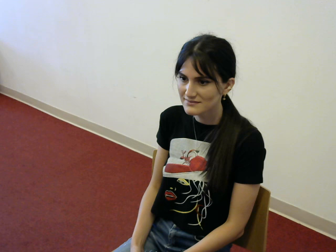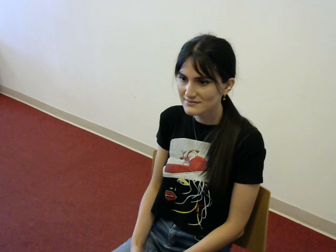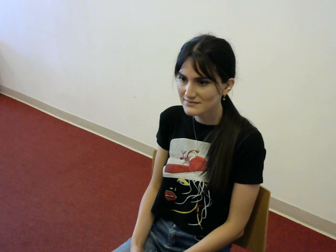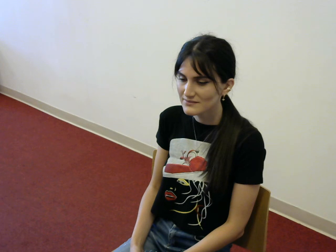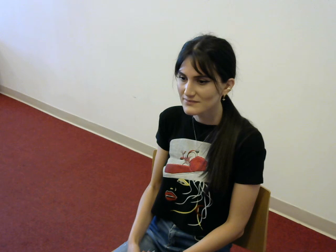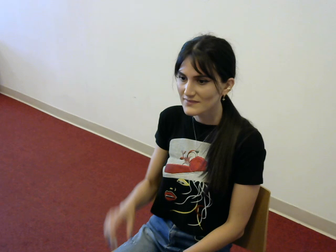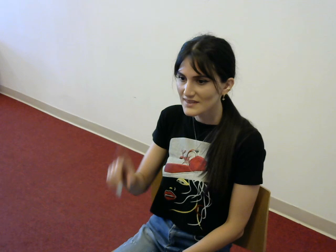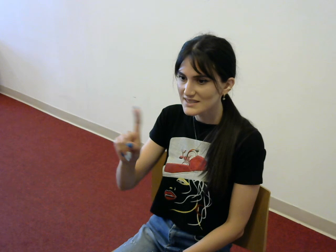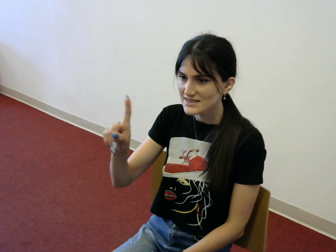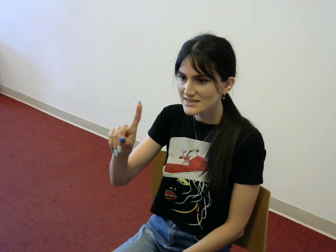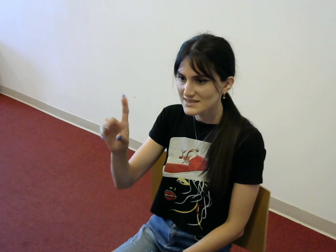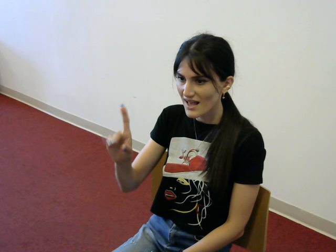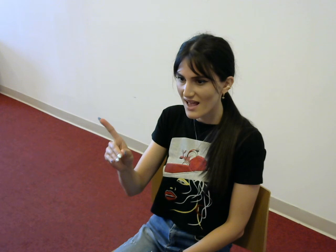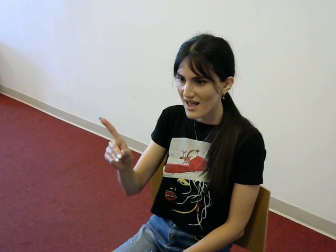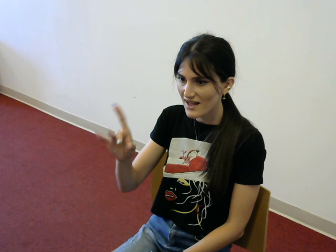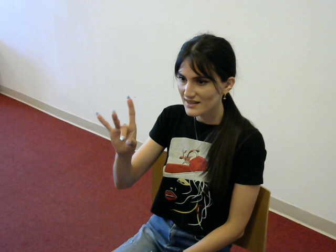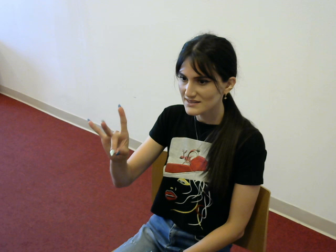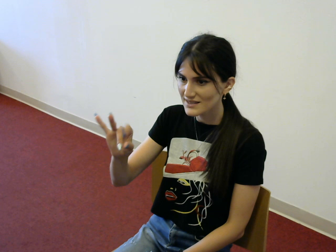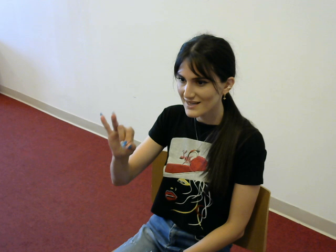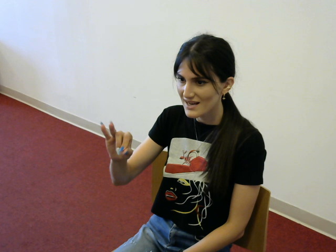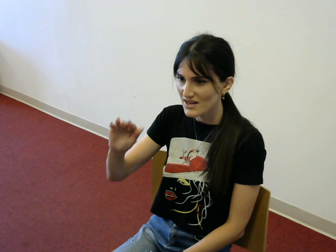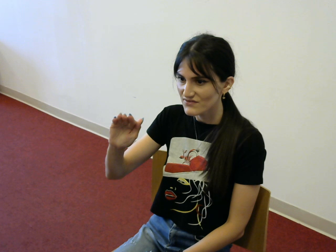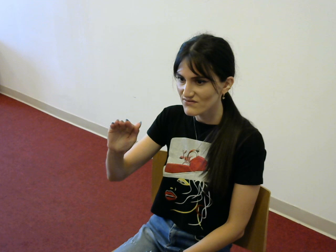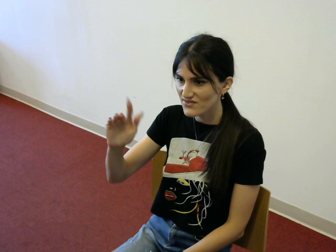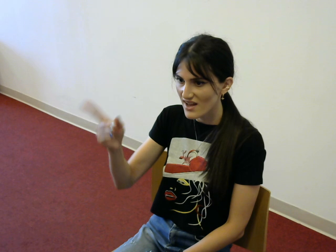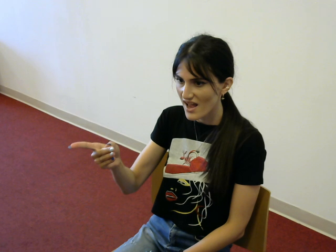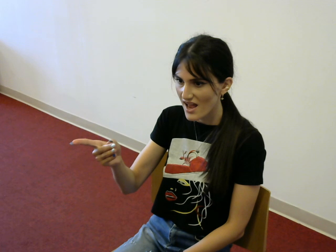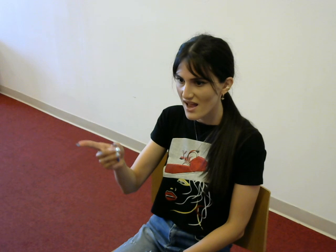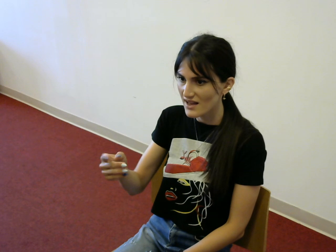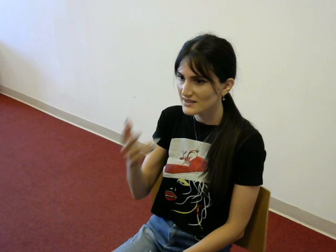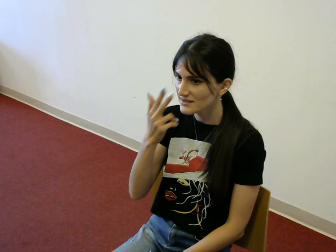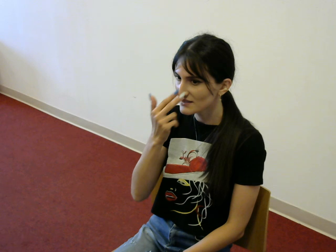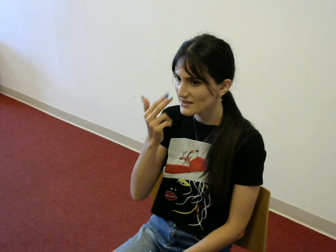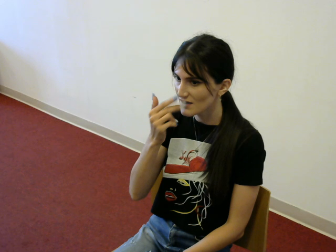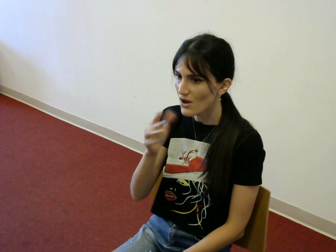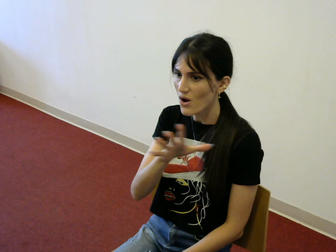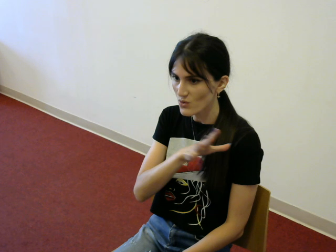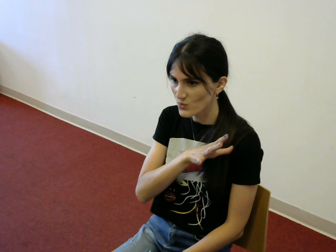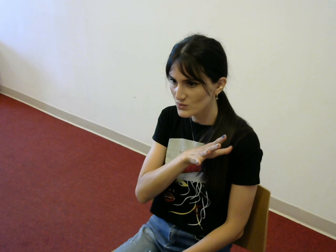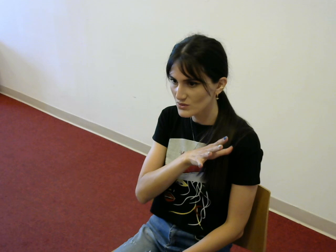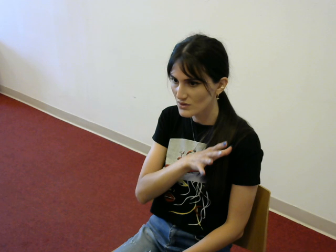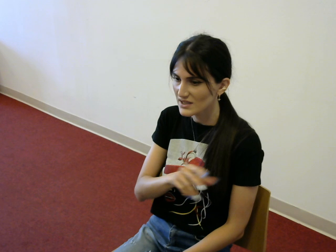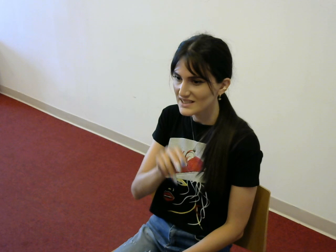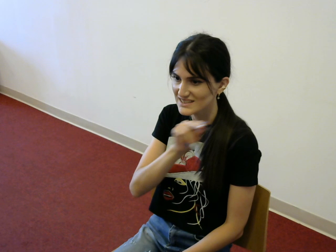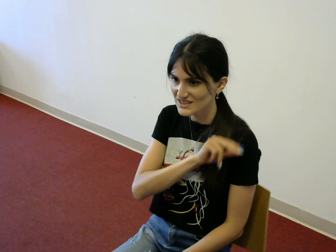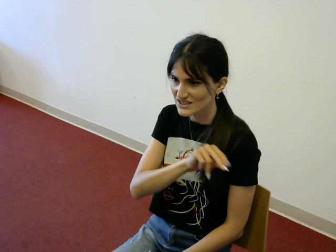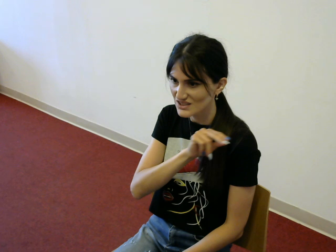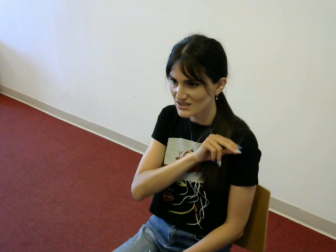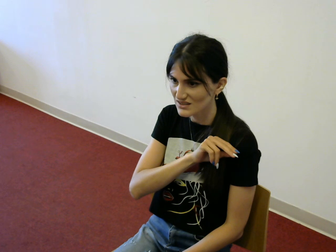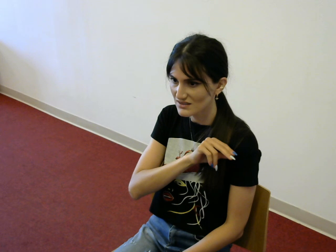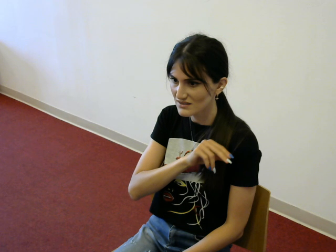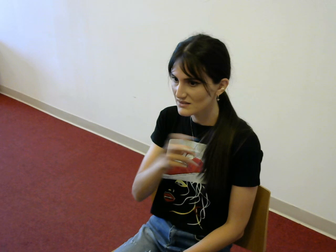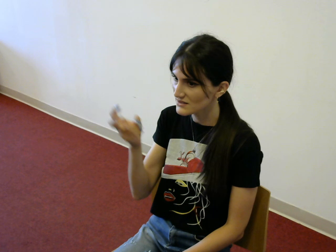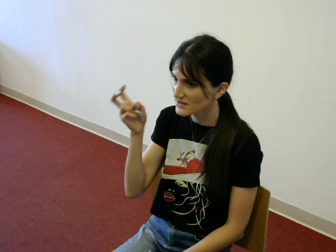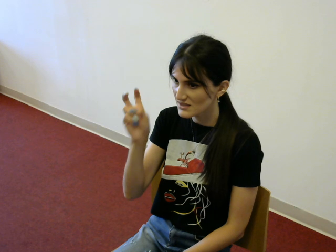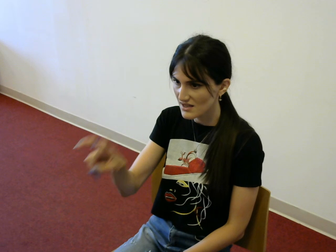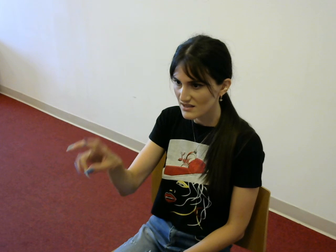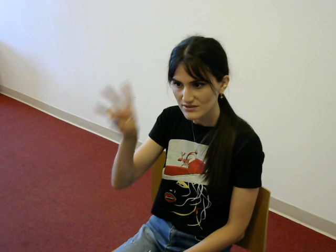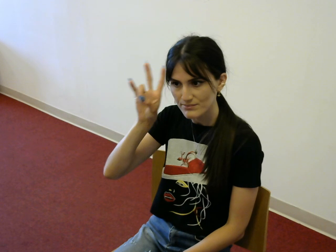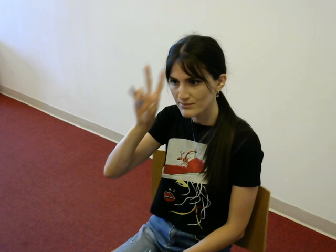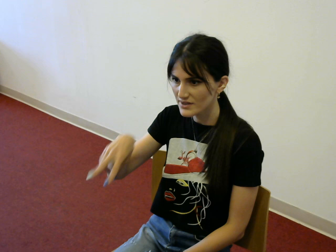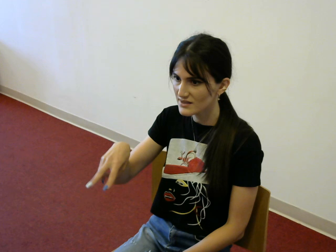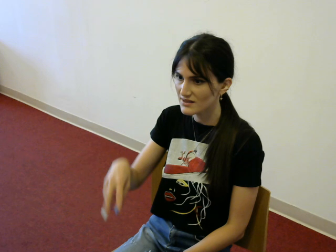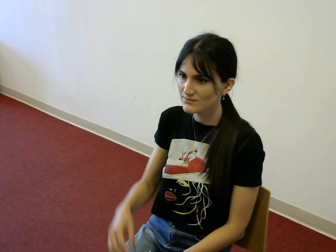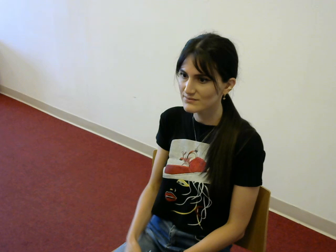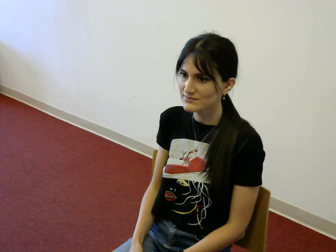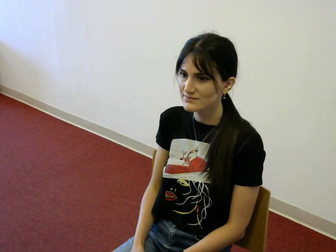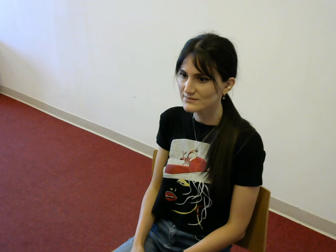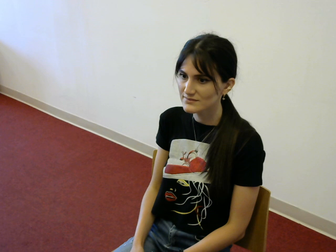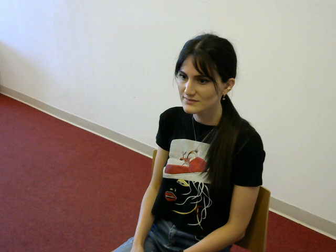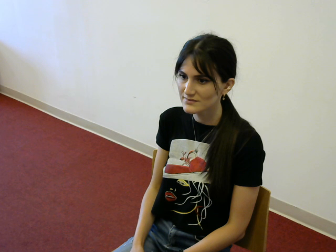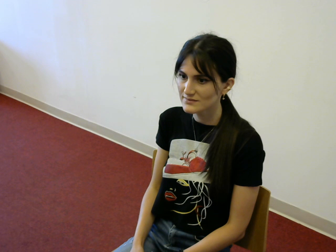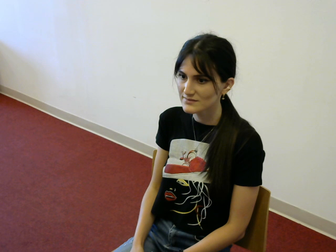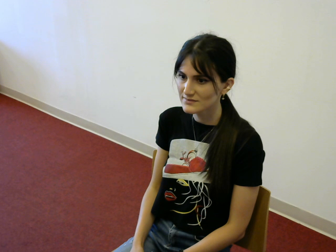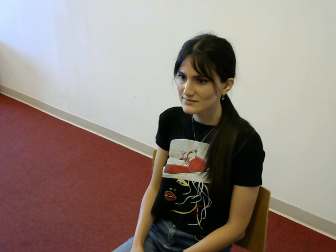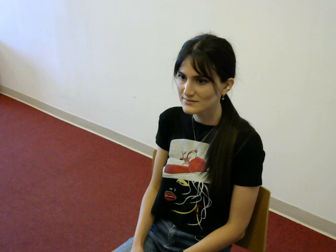Zərifə qrip olub, işə gələ bilmir